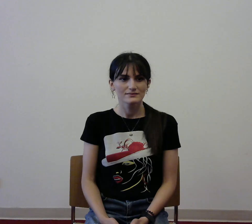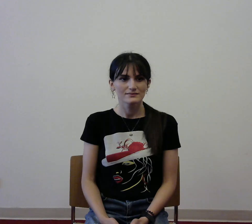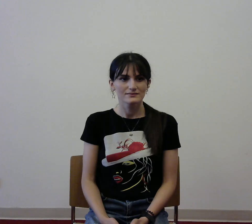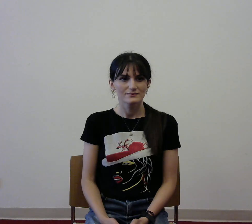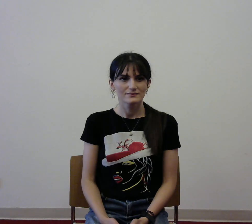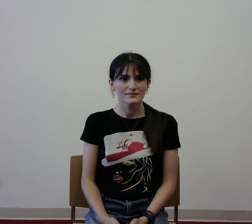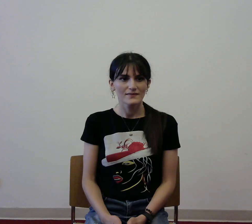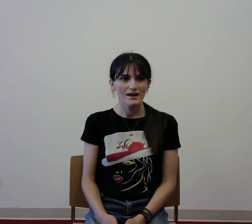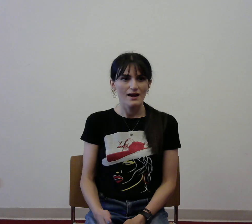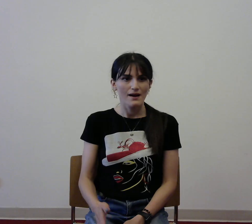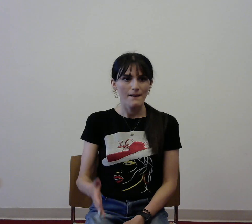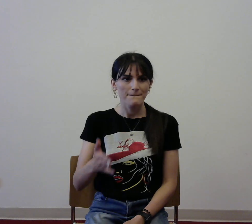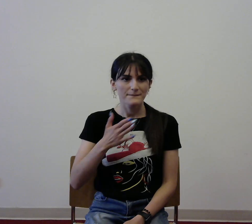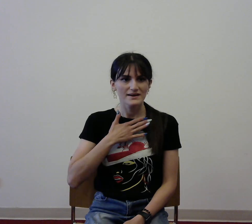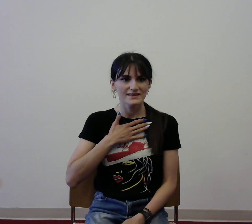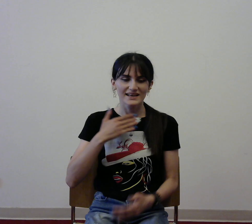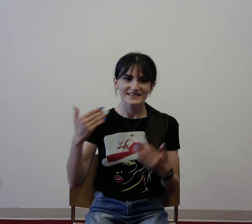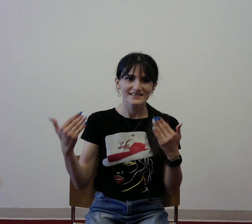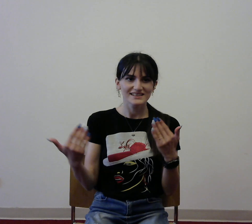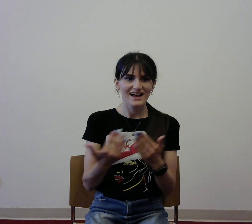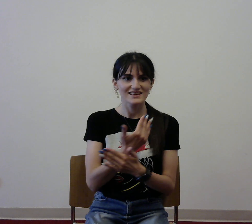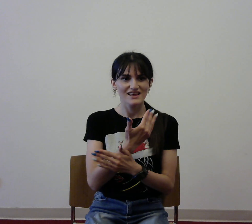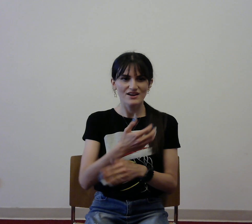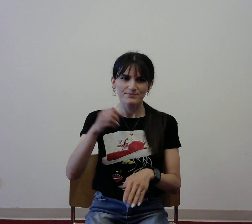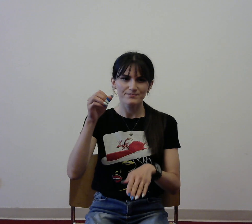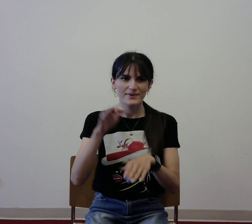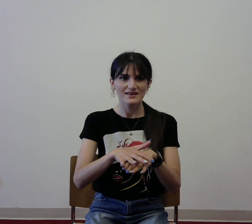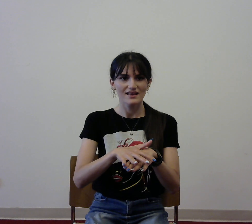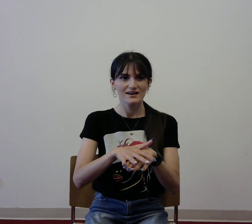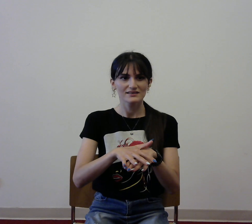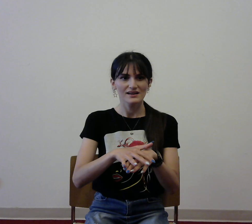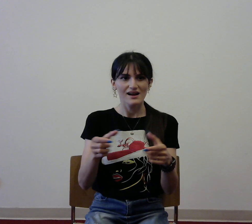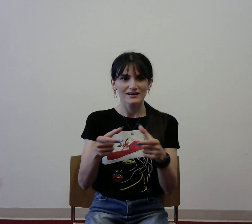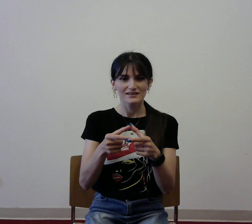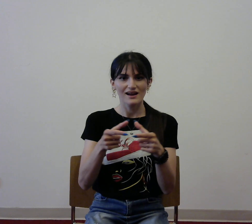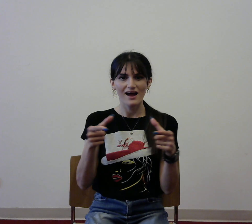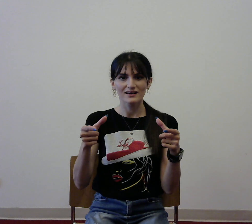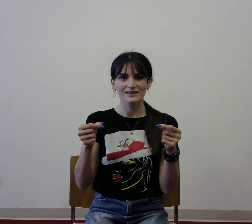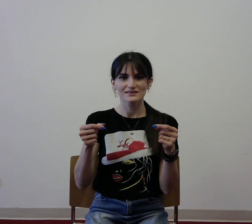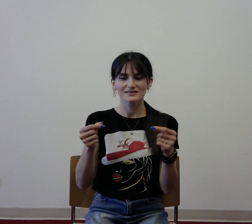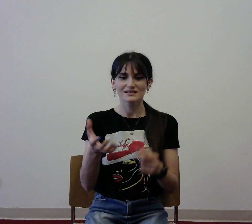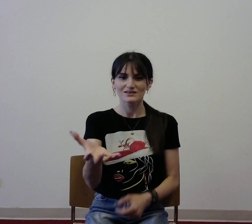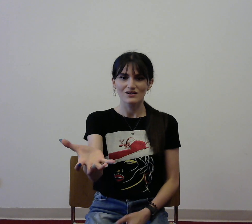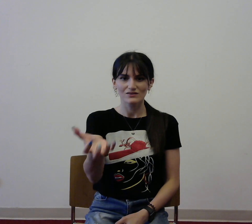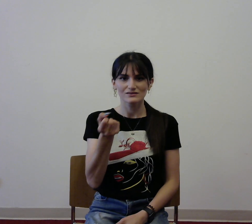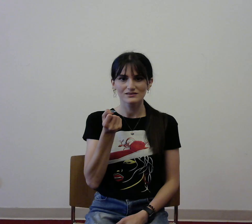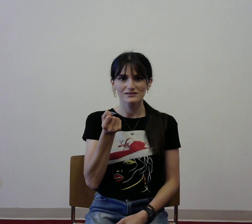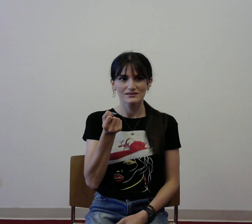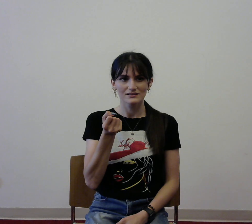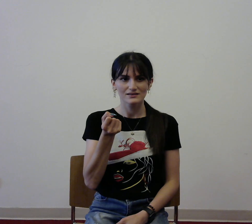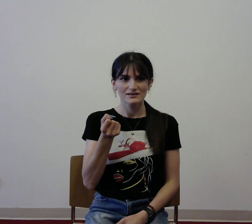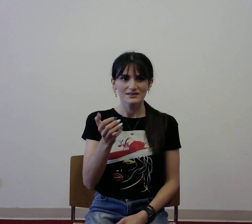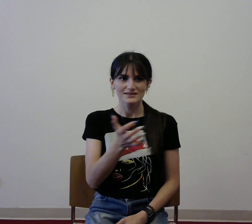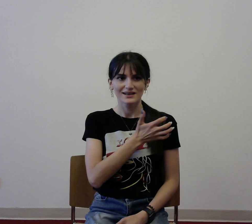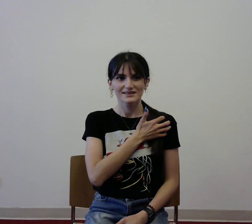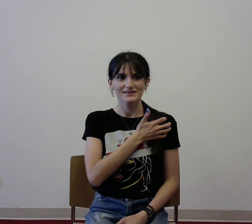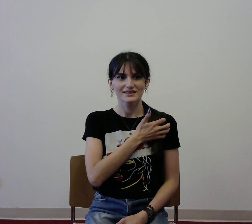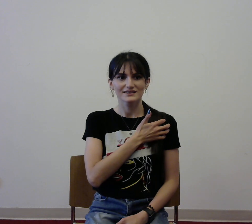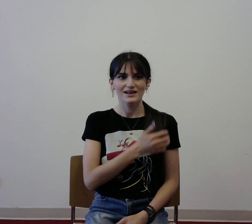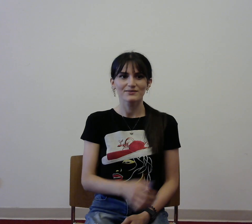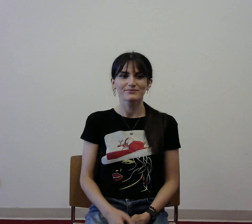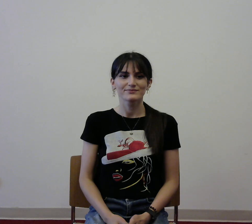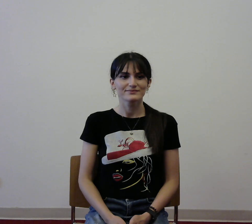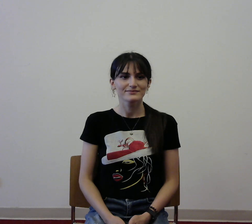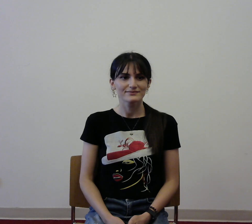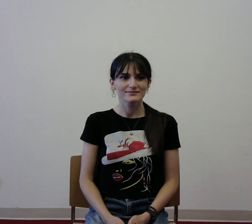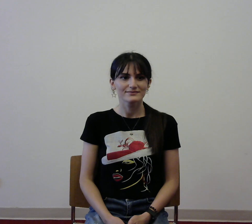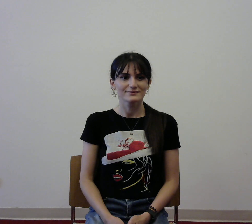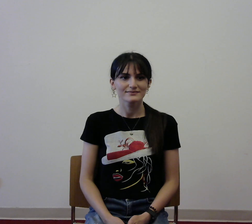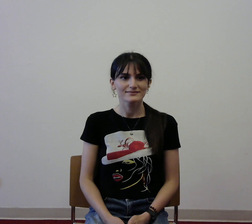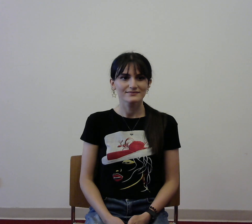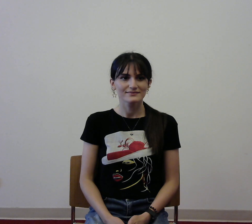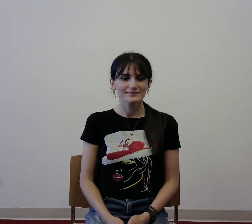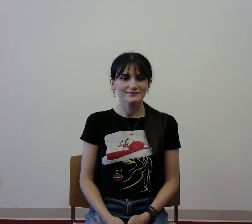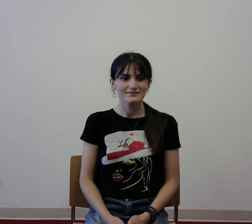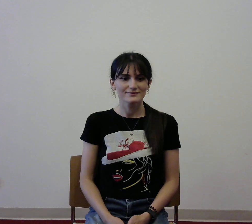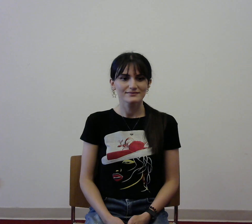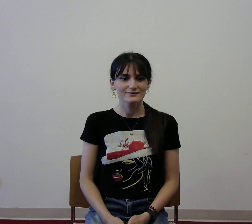Mən yeni bank kartı götürmək istəyirəm